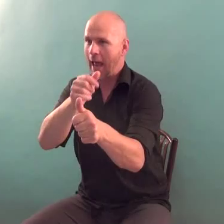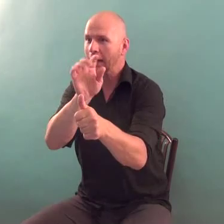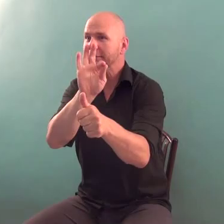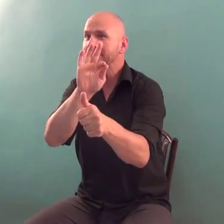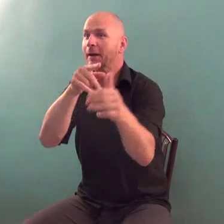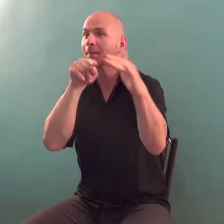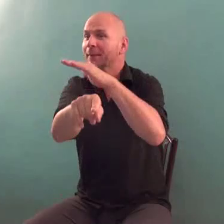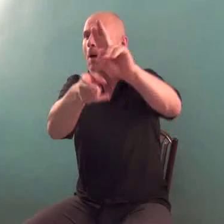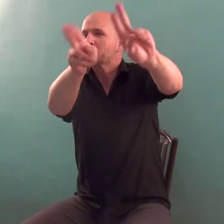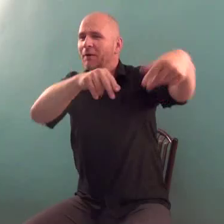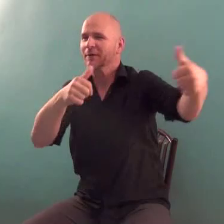Syn, który uciekł, wraca.